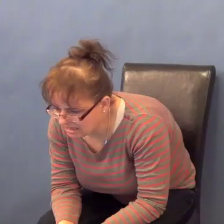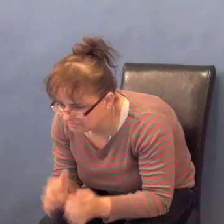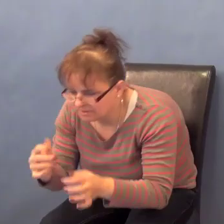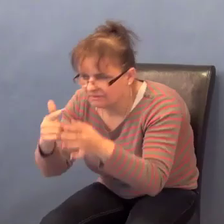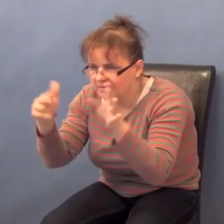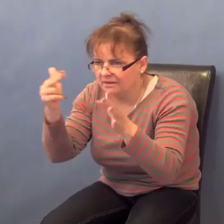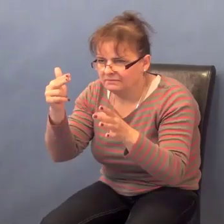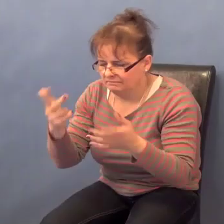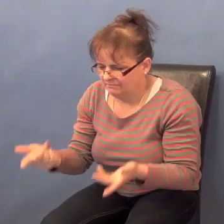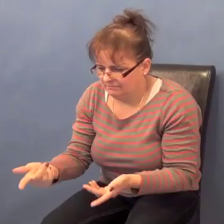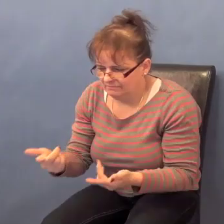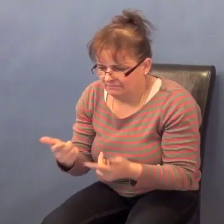Dzisiaj, dwudziestego siódmego, w niedzielę.